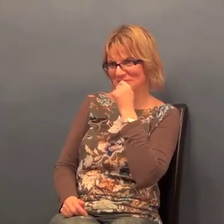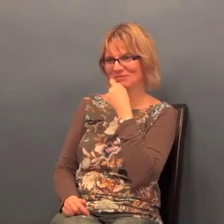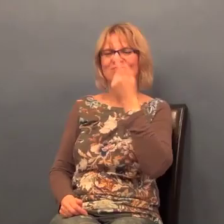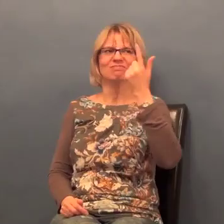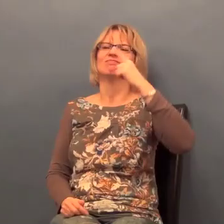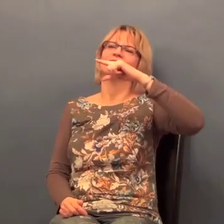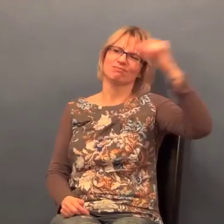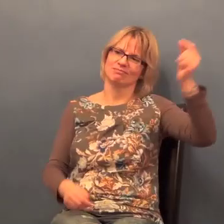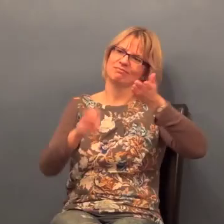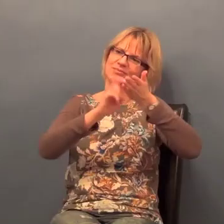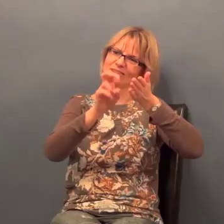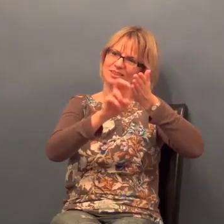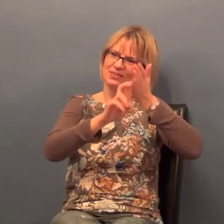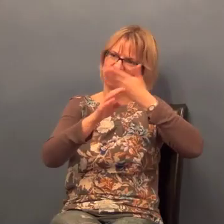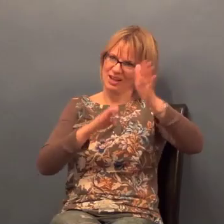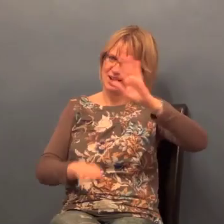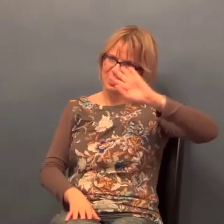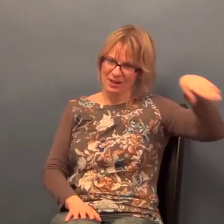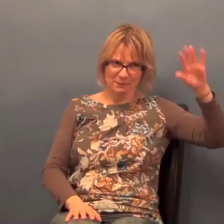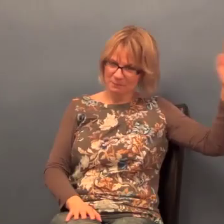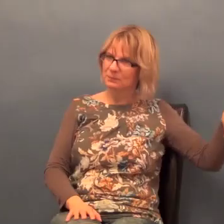Chłopiec odchodzi.